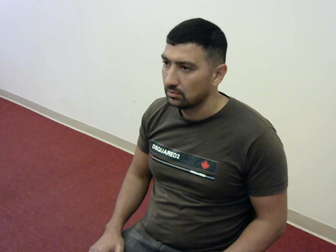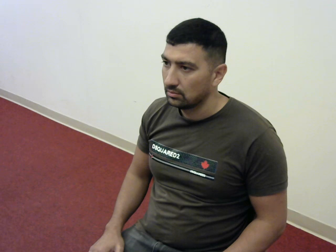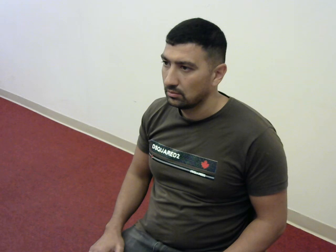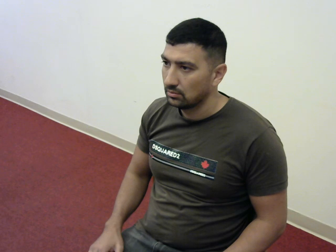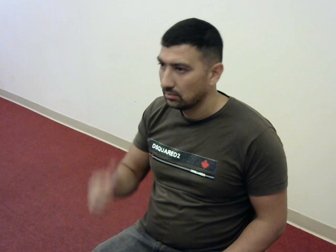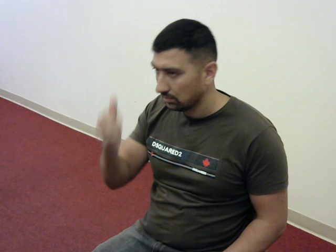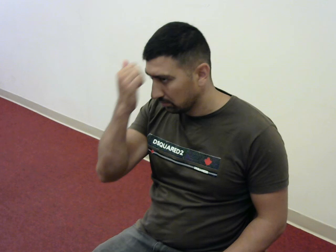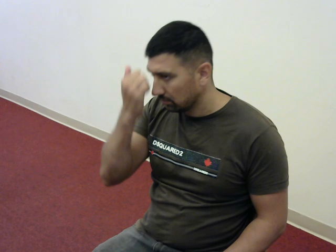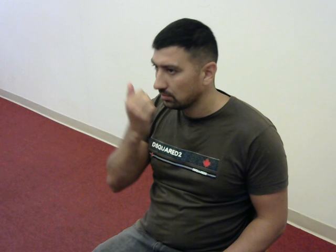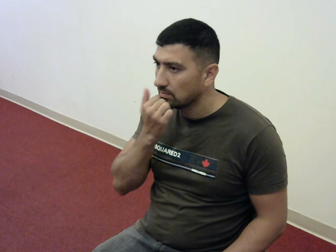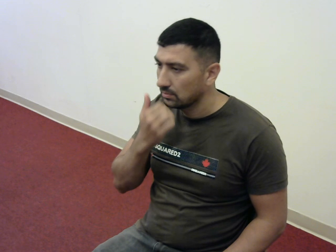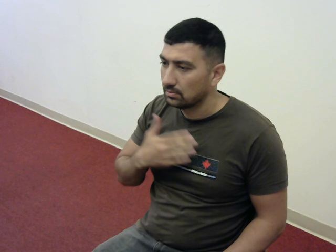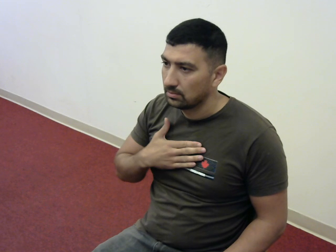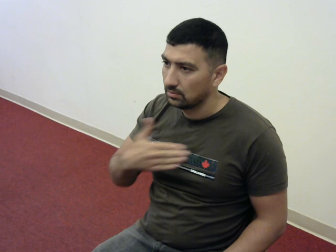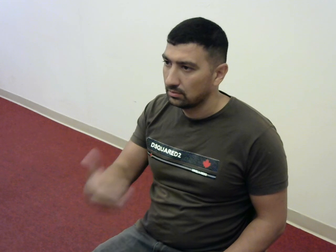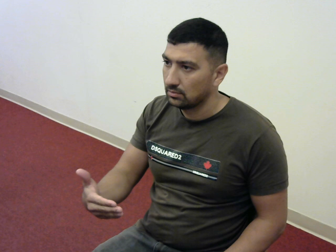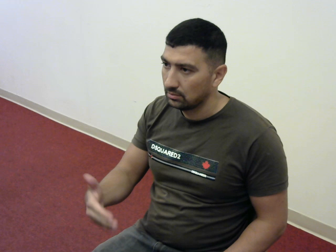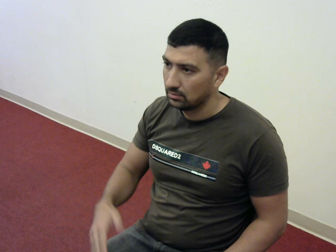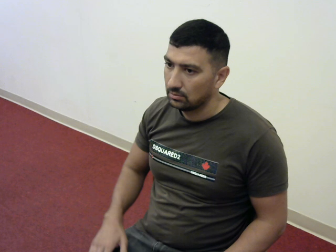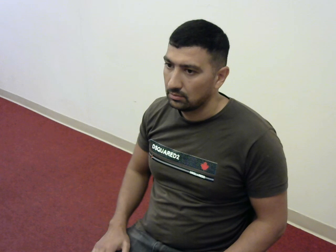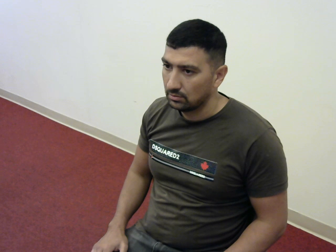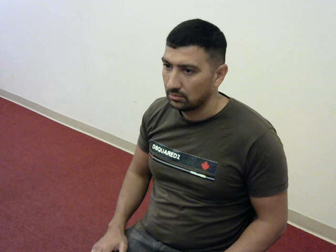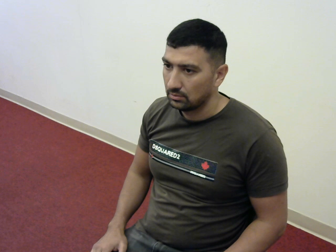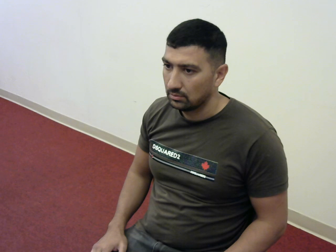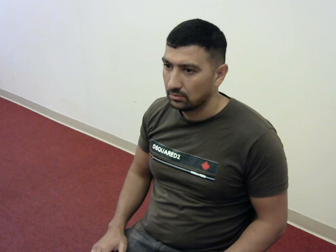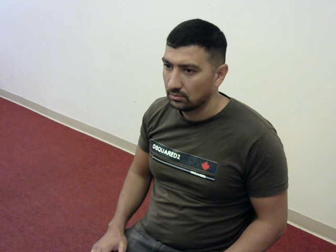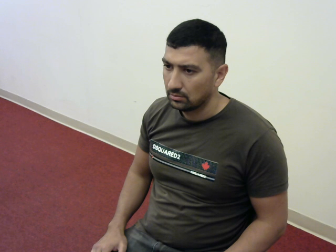Təşəkkür edirəm